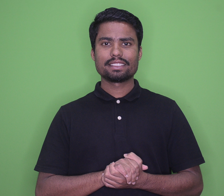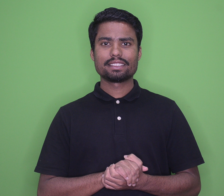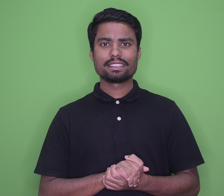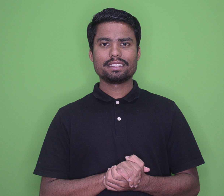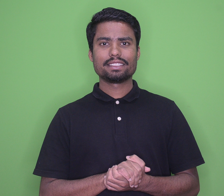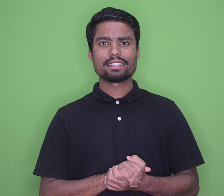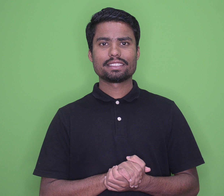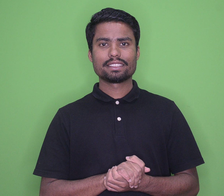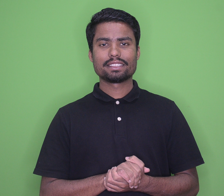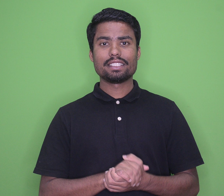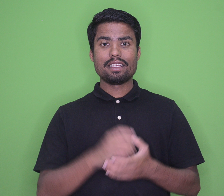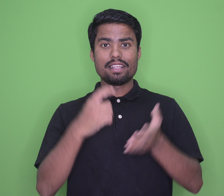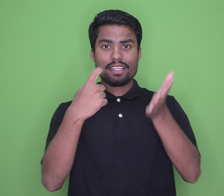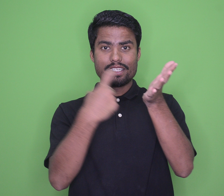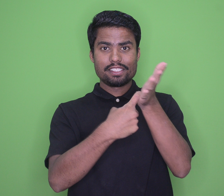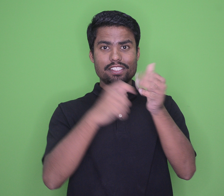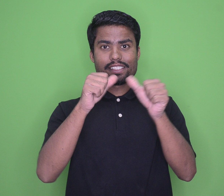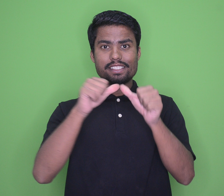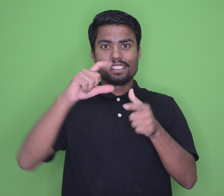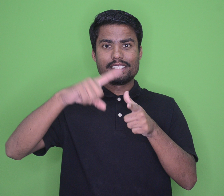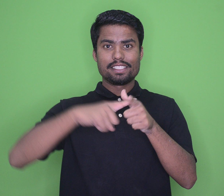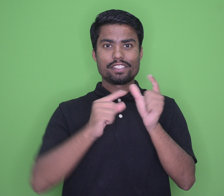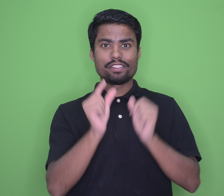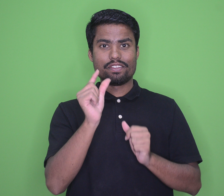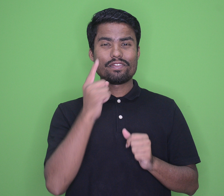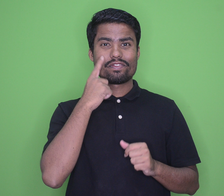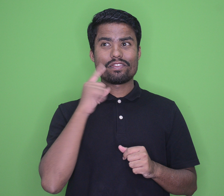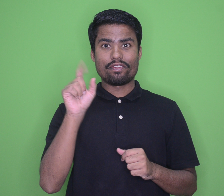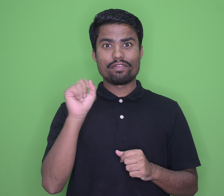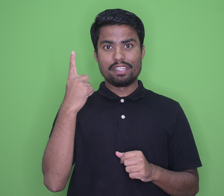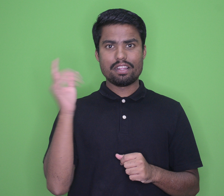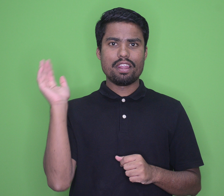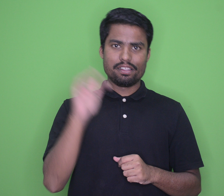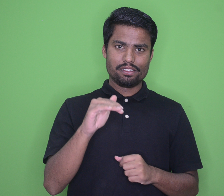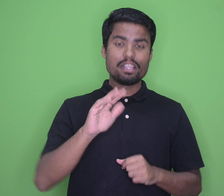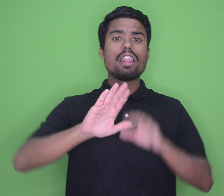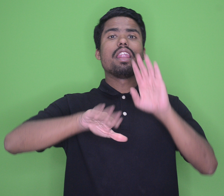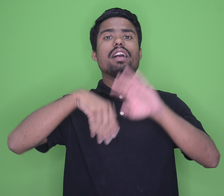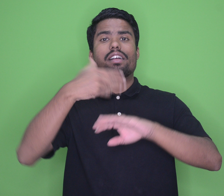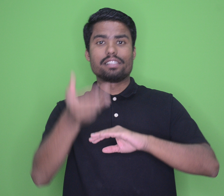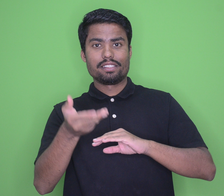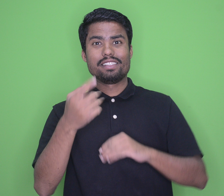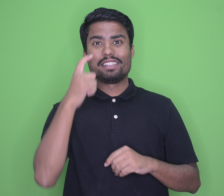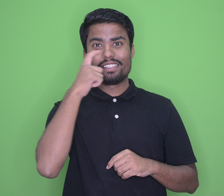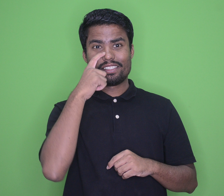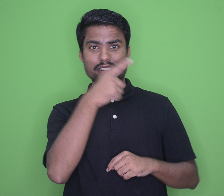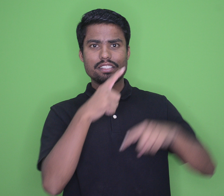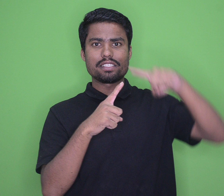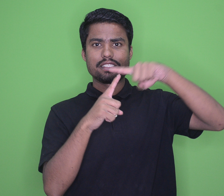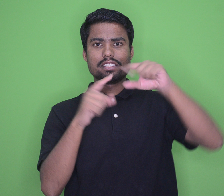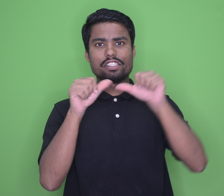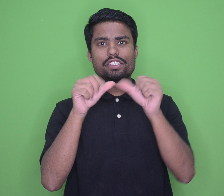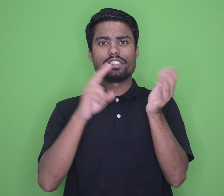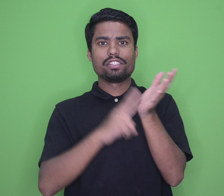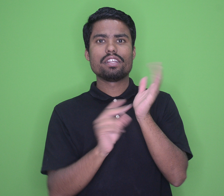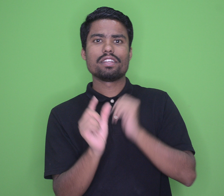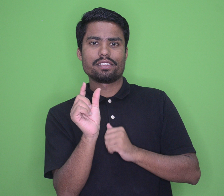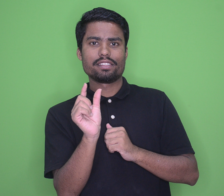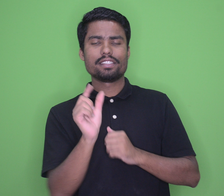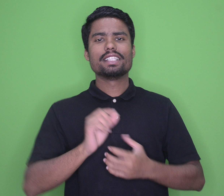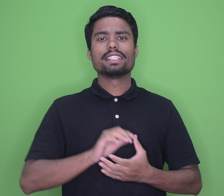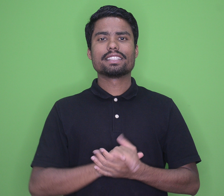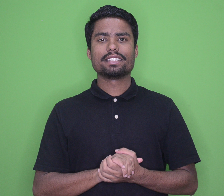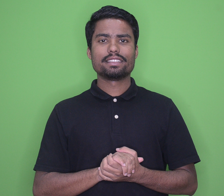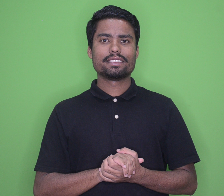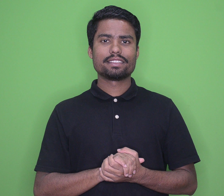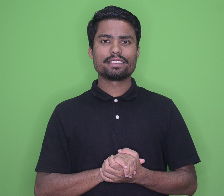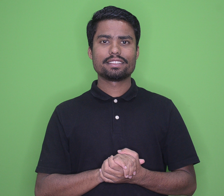raju came before tanu